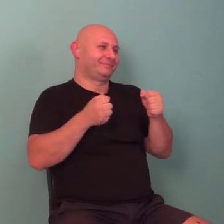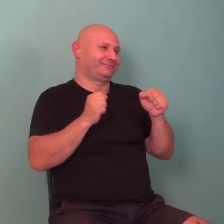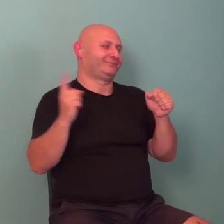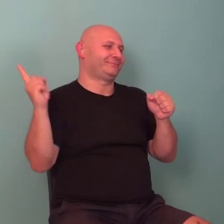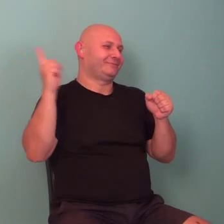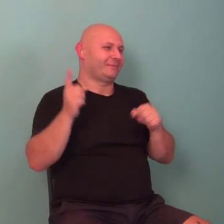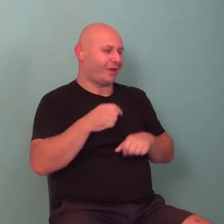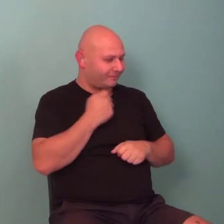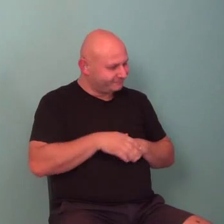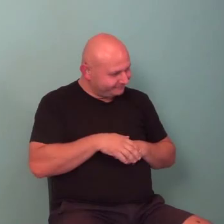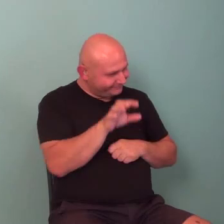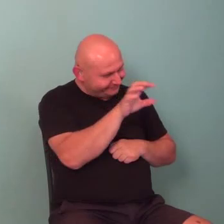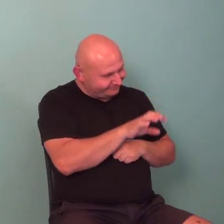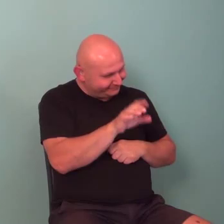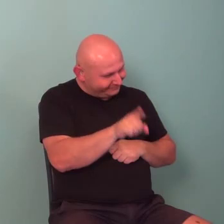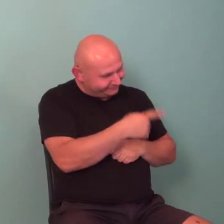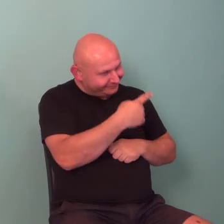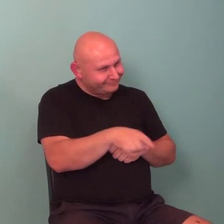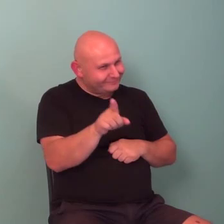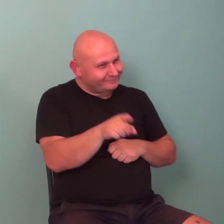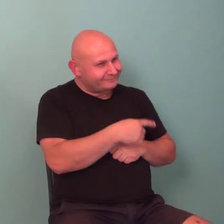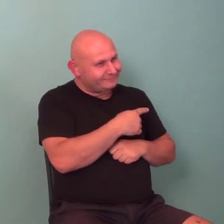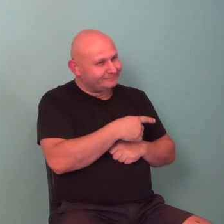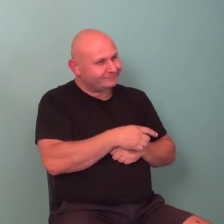Podchodzi do niego kot i przygląda się ptaszkowi.